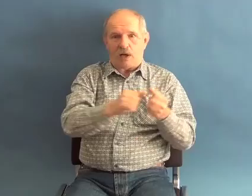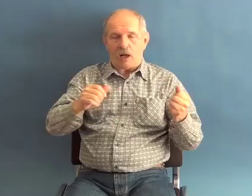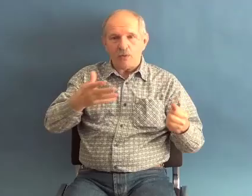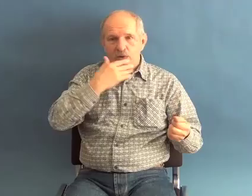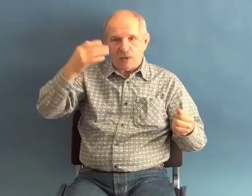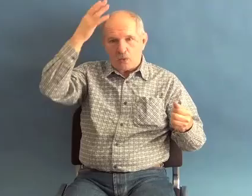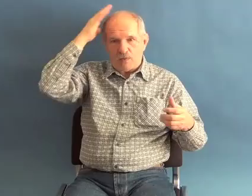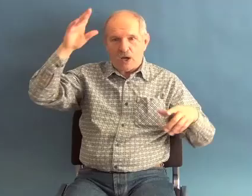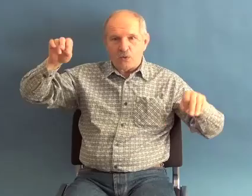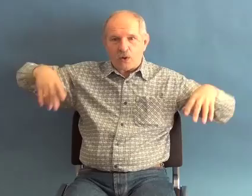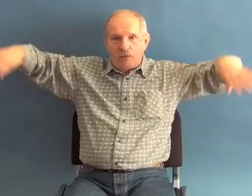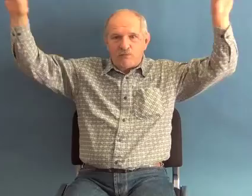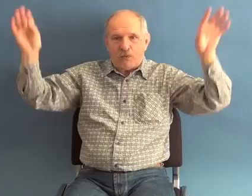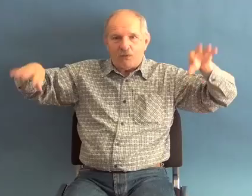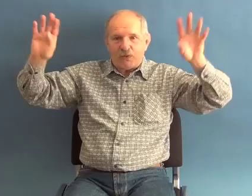Stwór nie ma głowy, a ramiona mu powiewają.